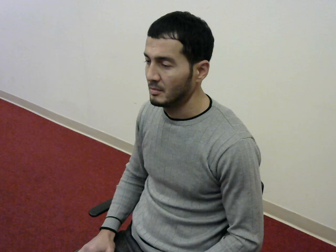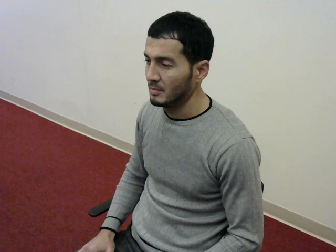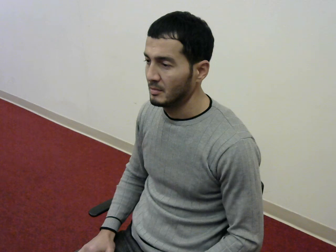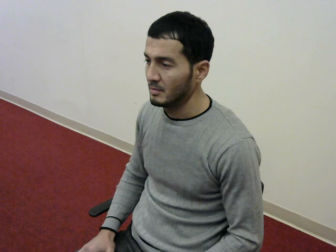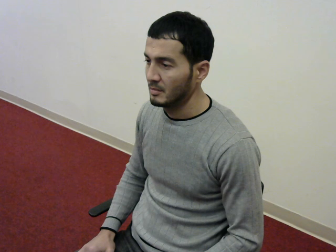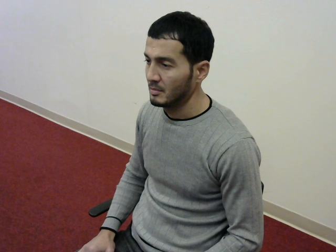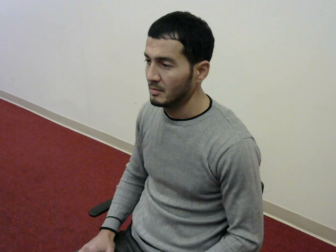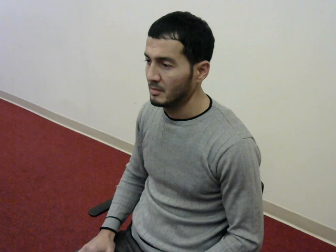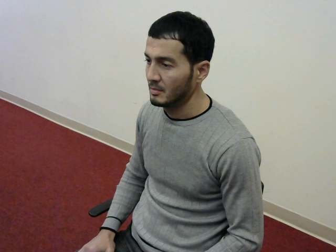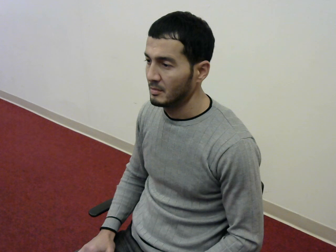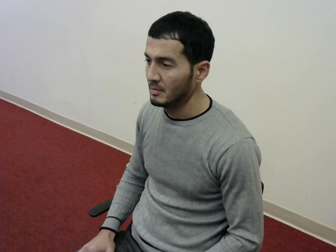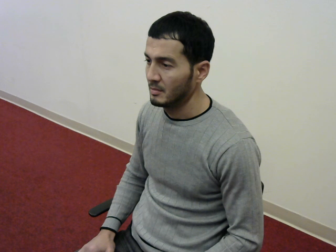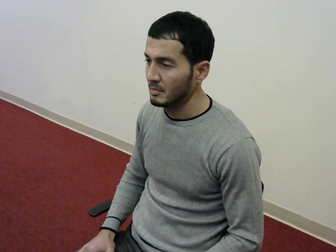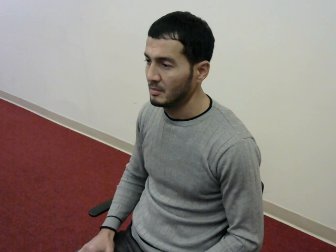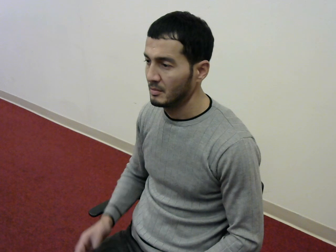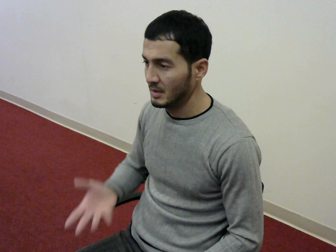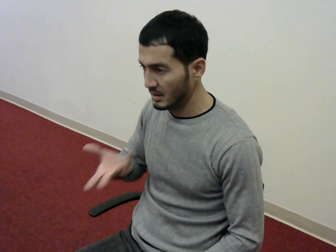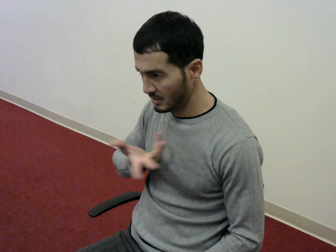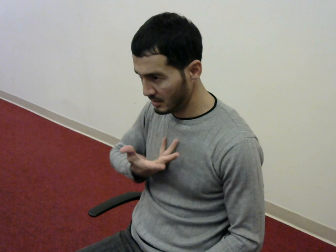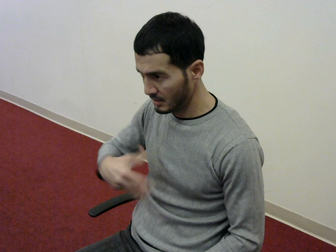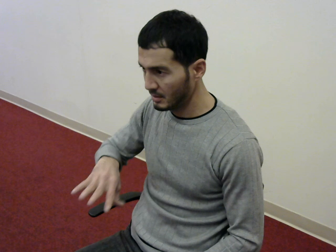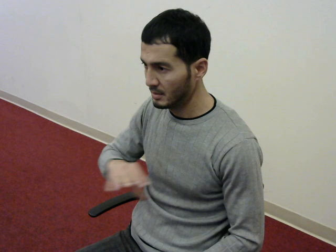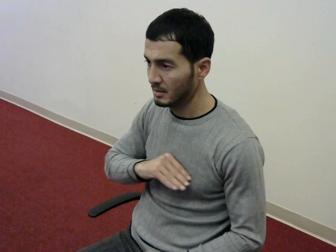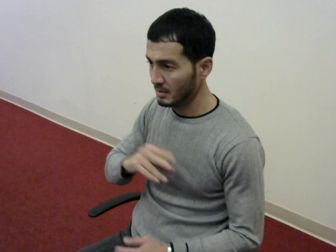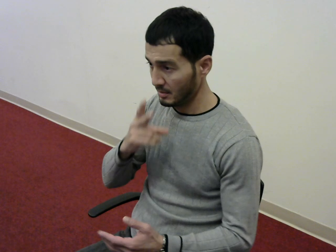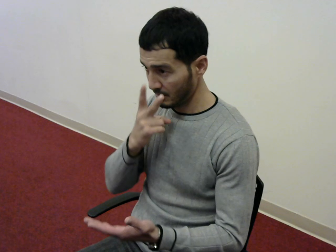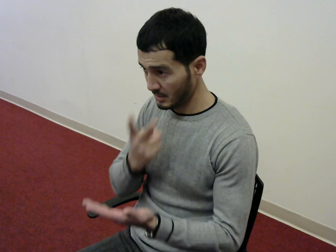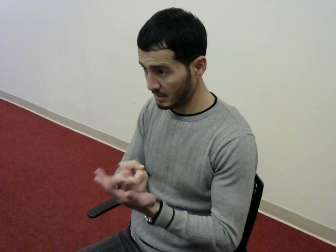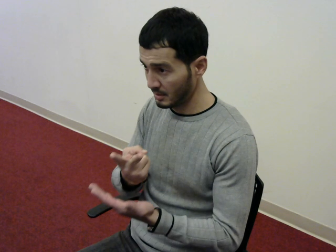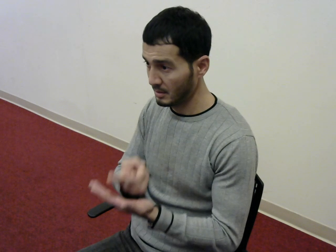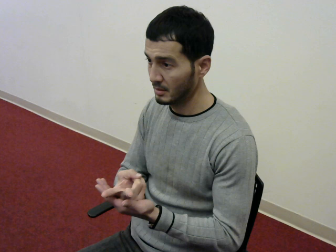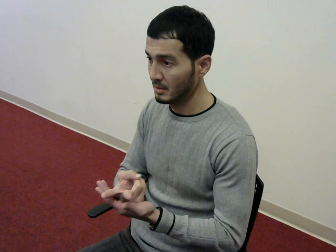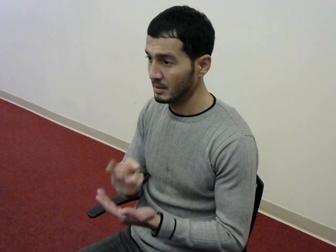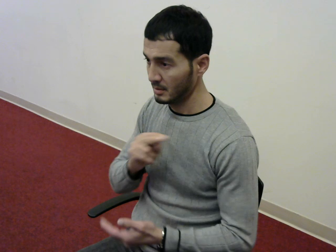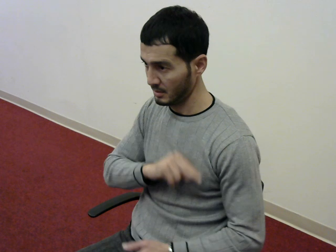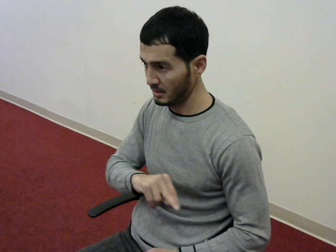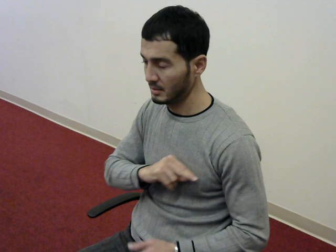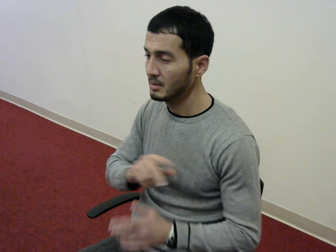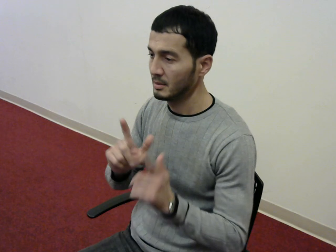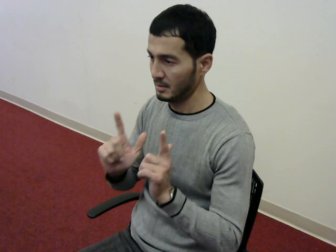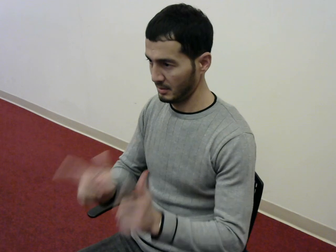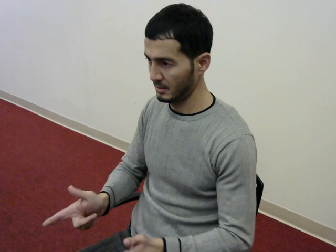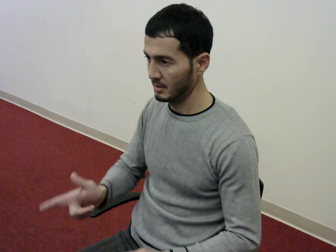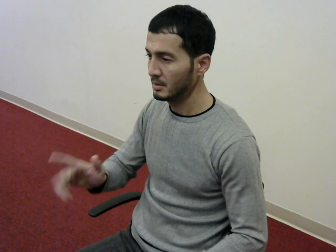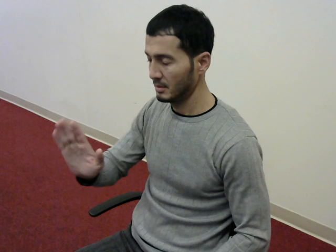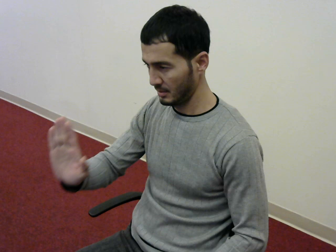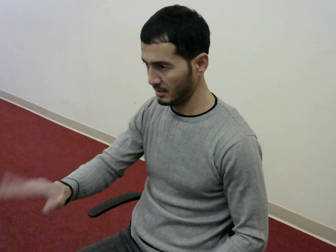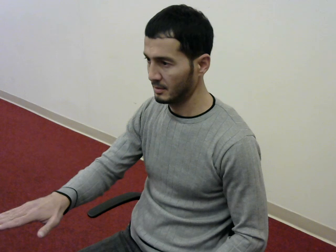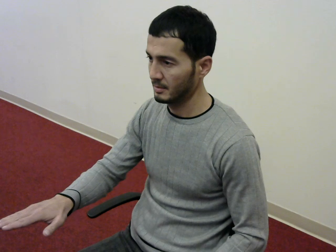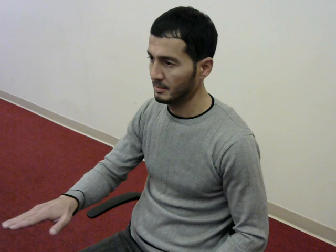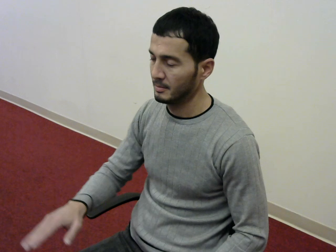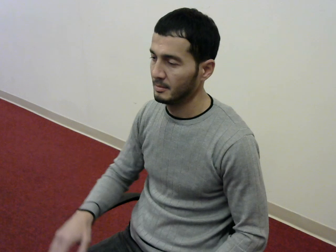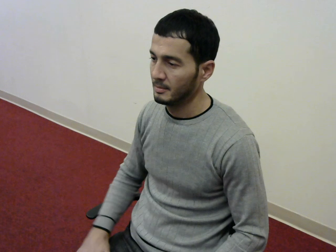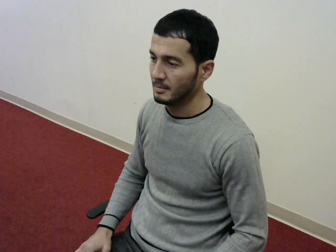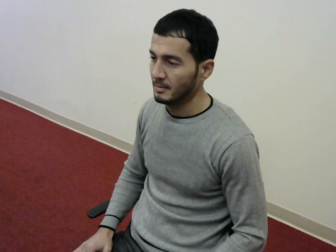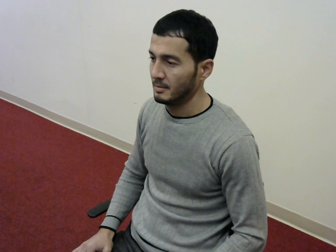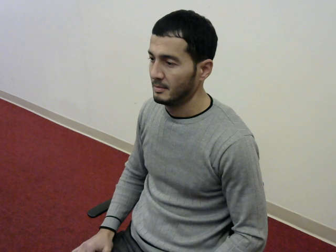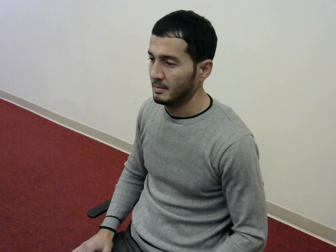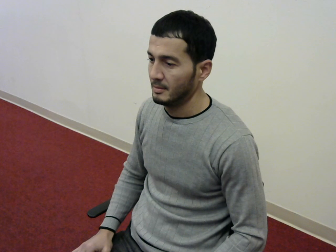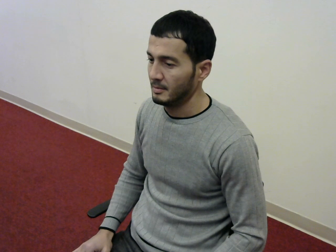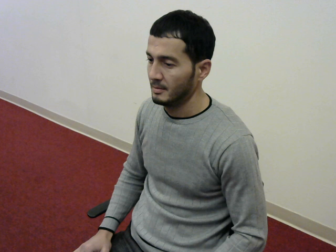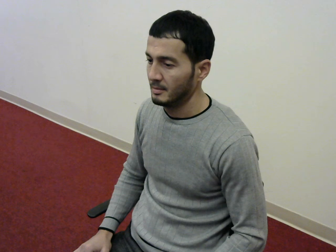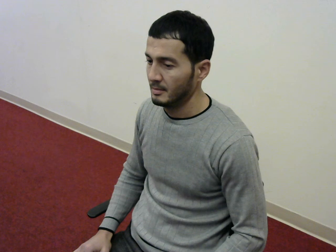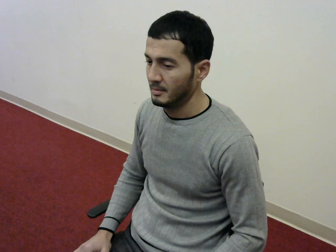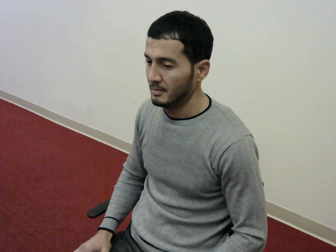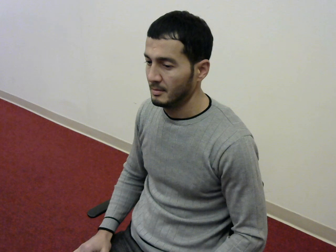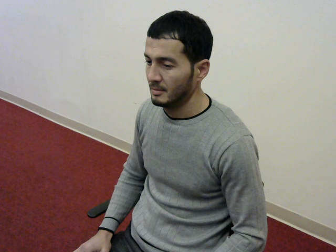Biz göstərilən işdən razı qaldıq